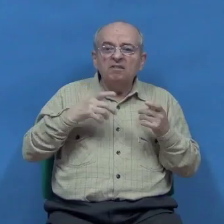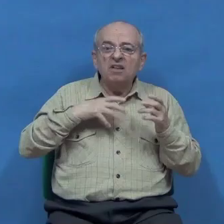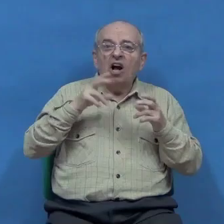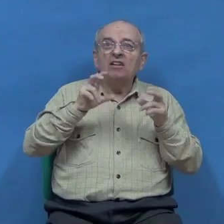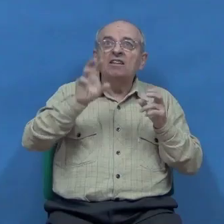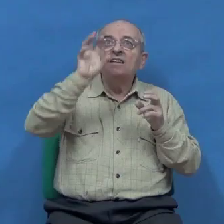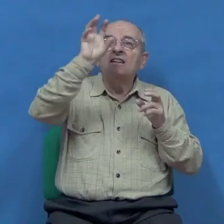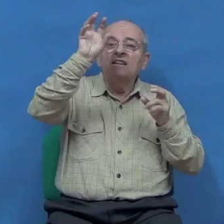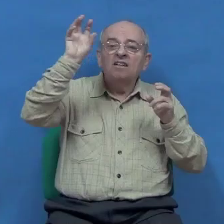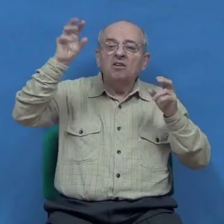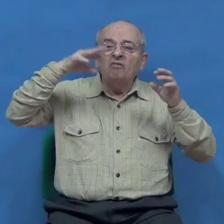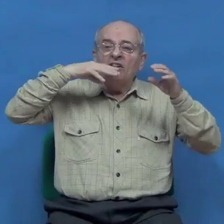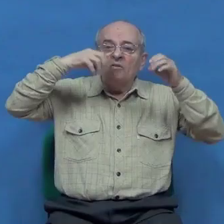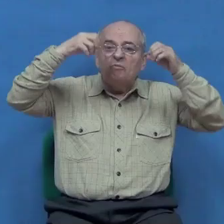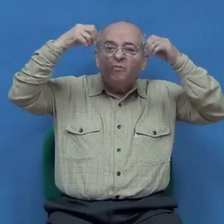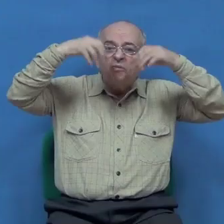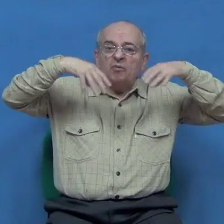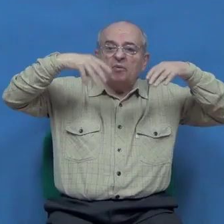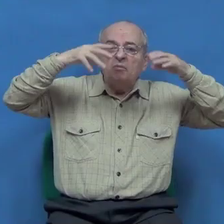Umieszczone były czujniki na wodę, alarmy przeciwpożarowe.